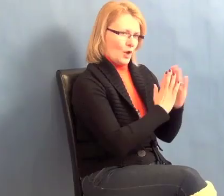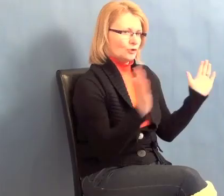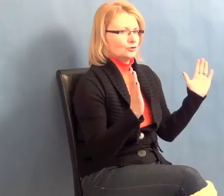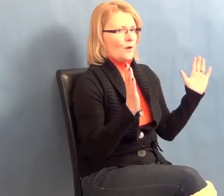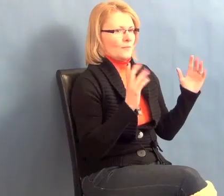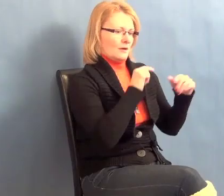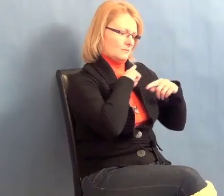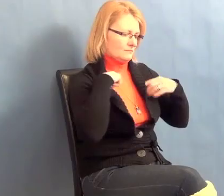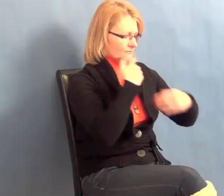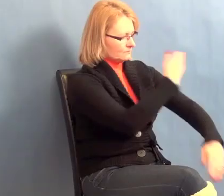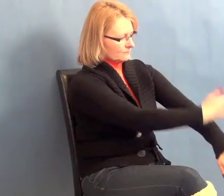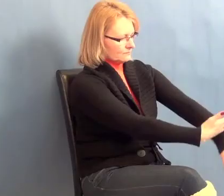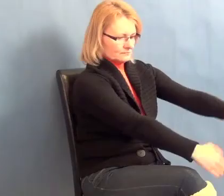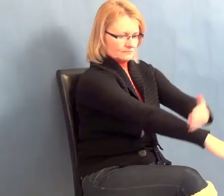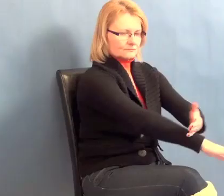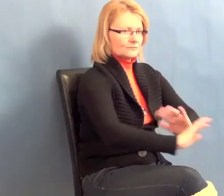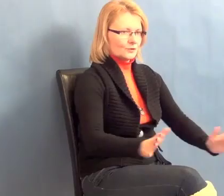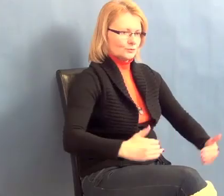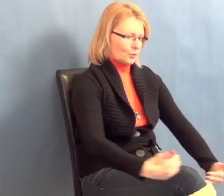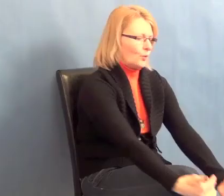Zakryty dekolt, ręce, suknia do kostek.